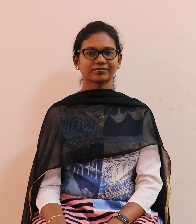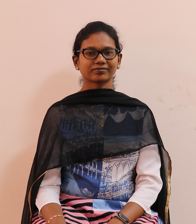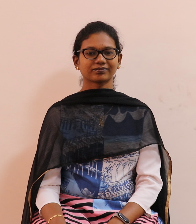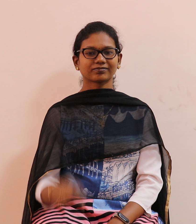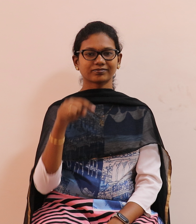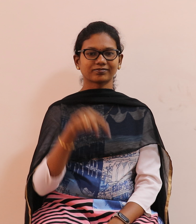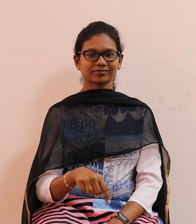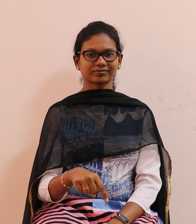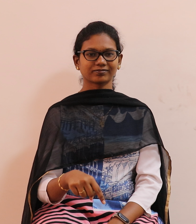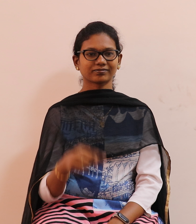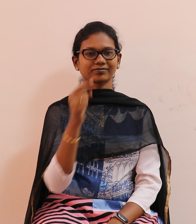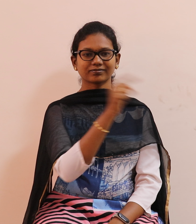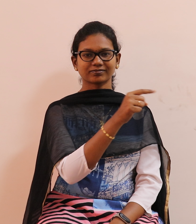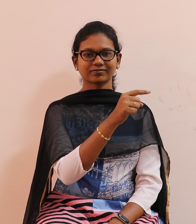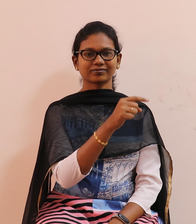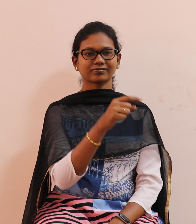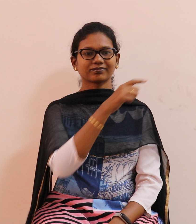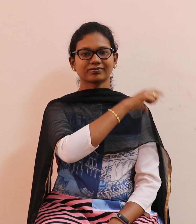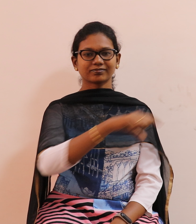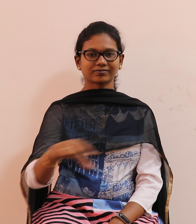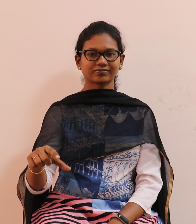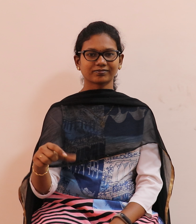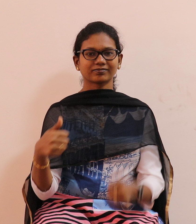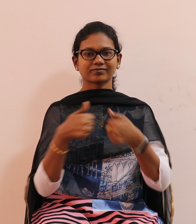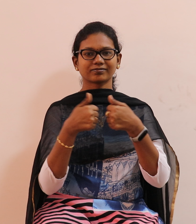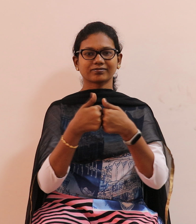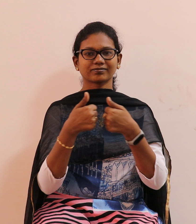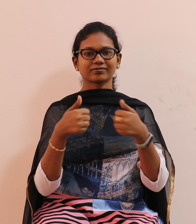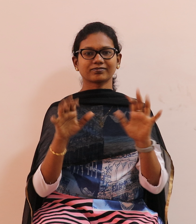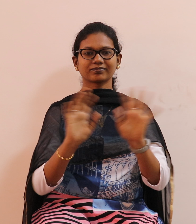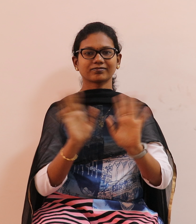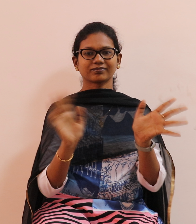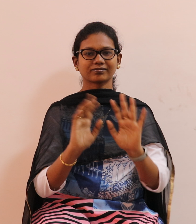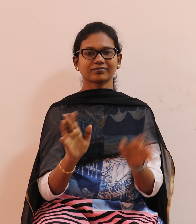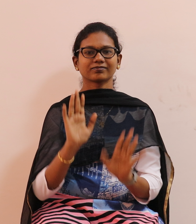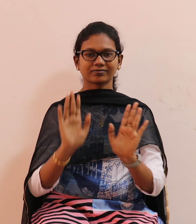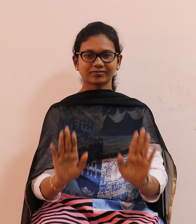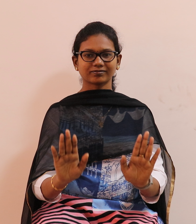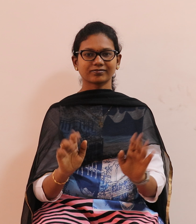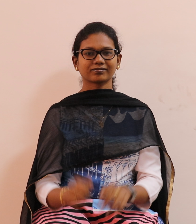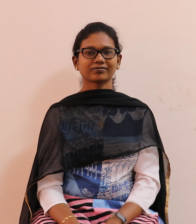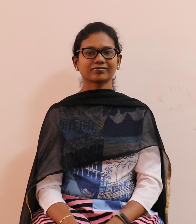now onwards he will never hurt you